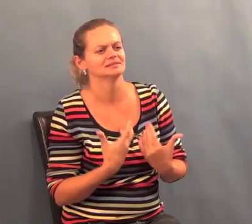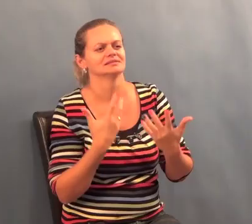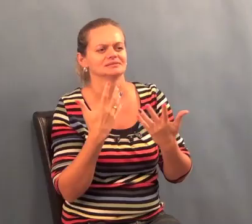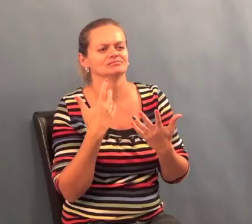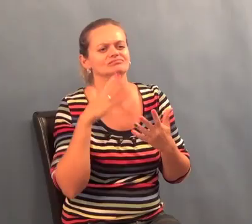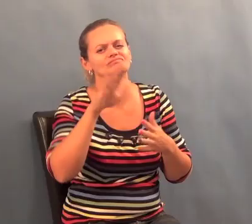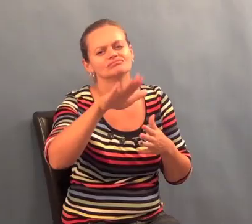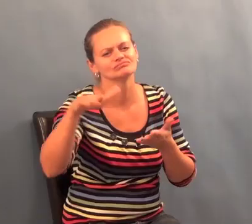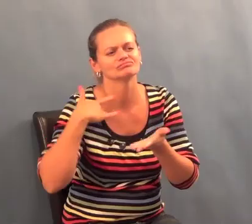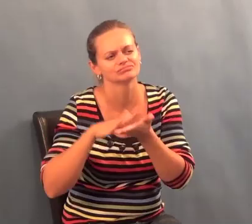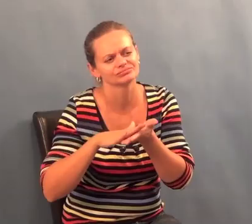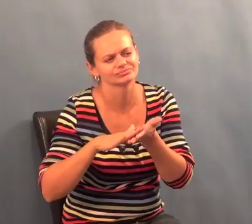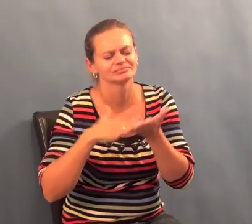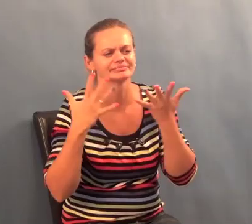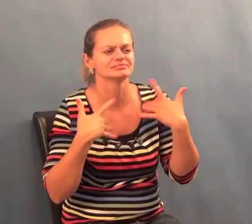Przeprosił wszystkich, chciał już pójść spać.